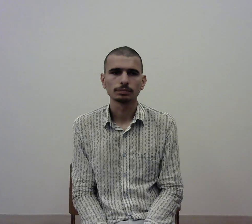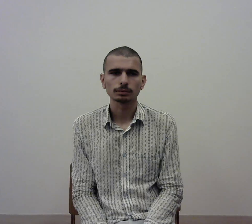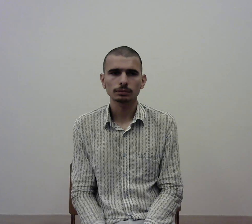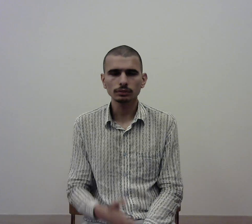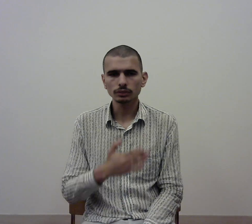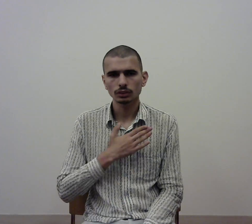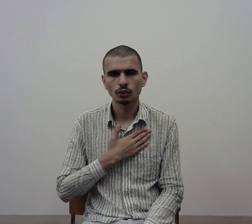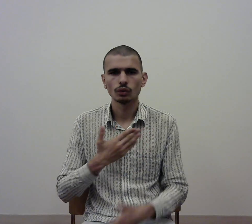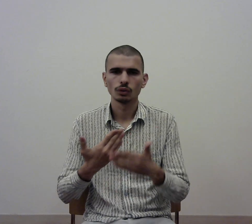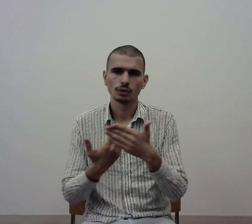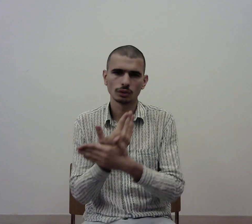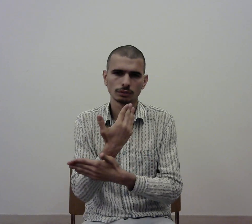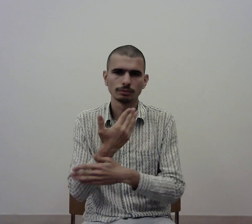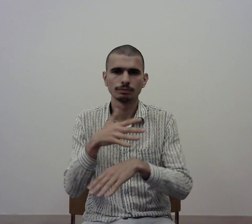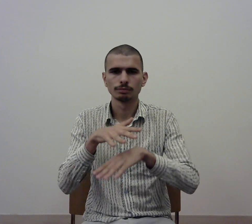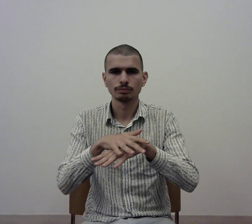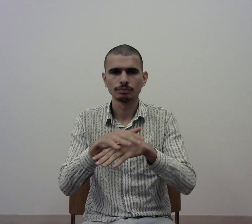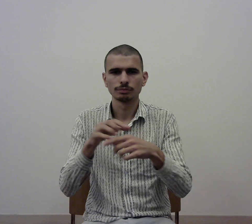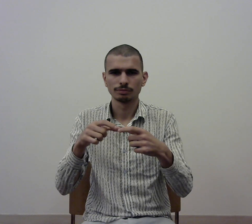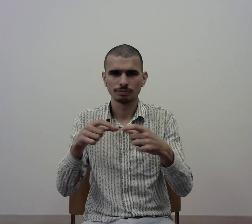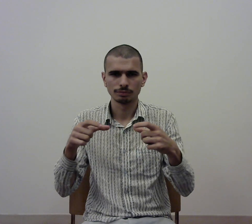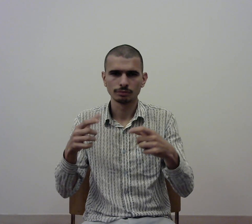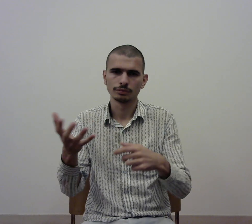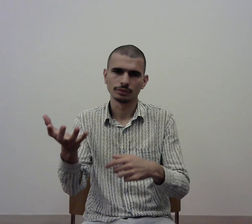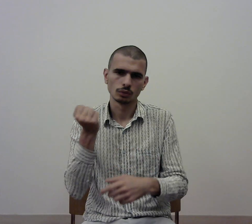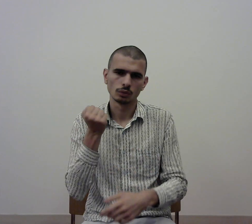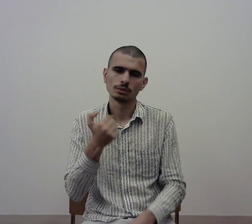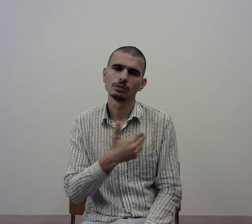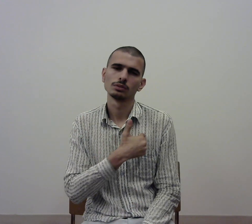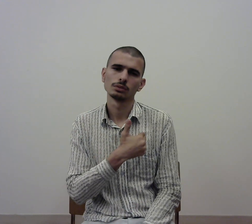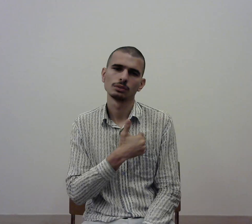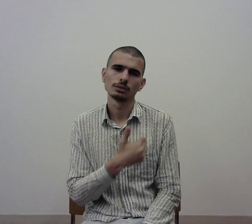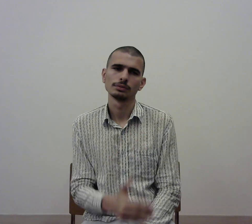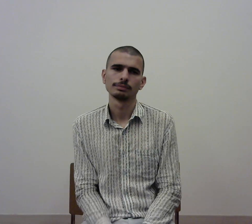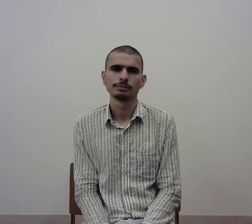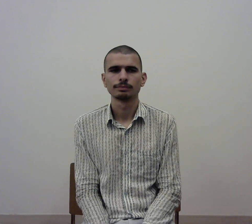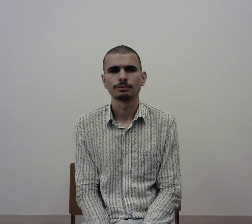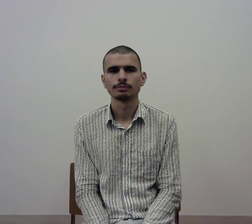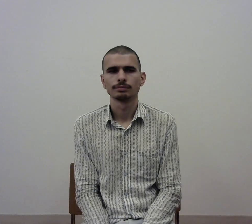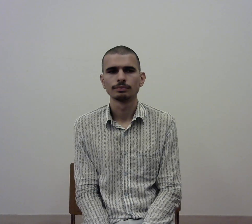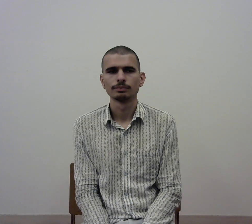Mən yeni bank kartı götürmək istəyirəm